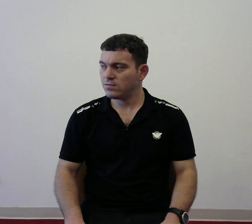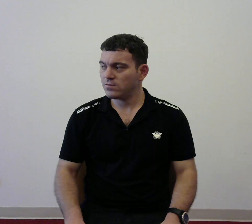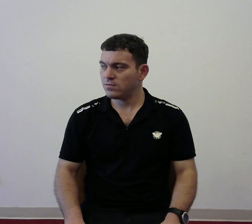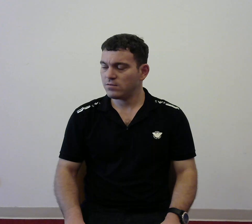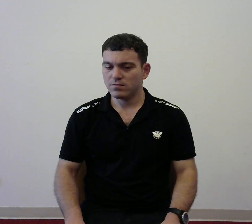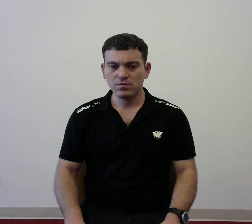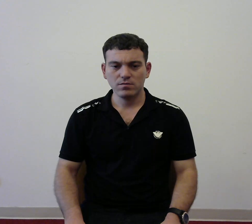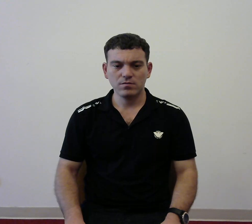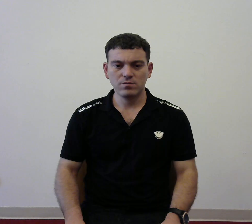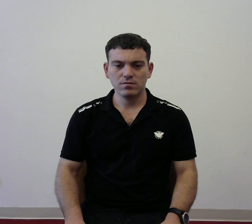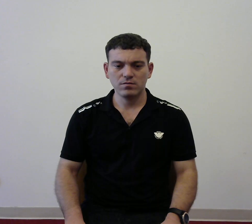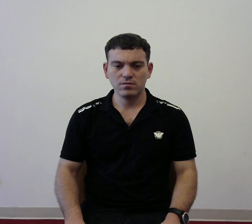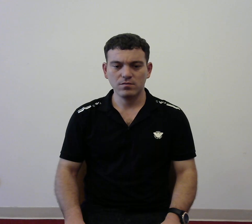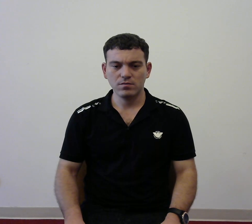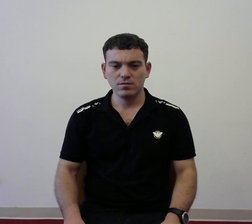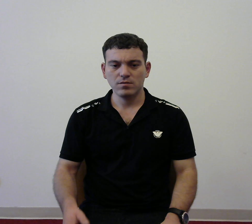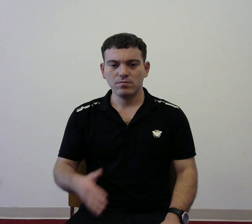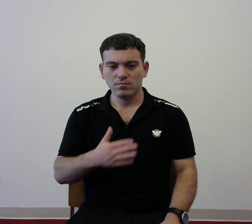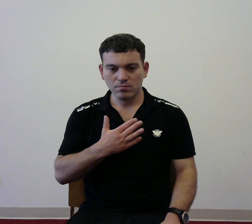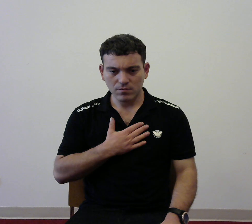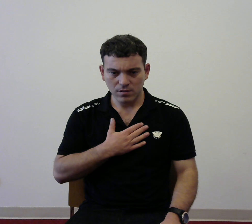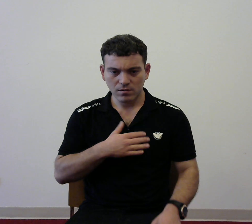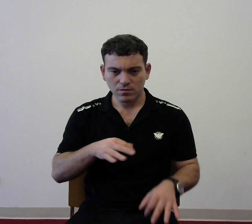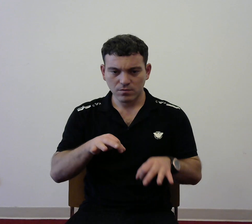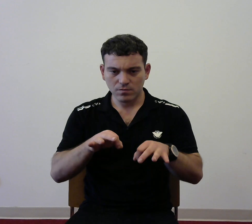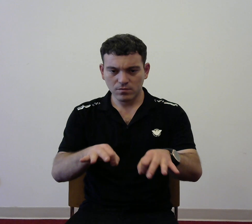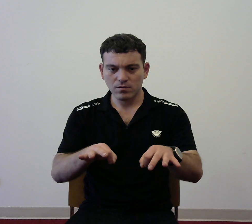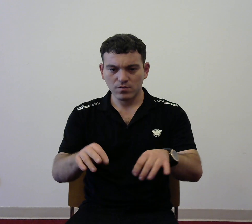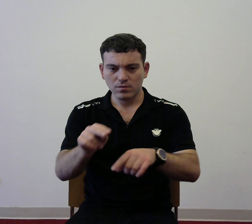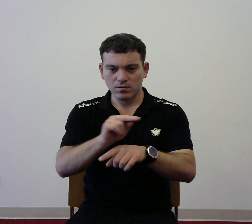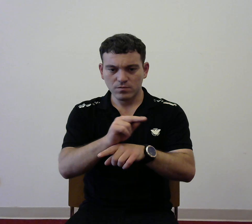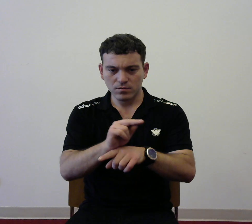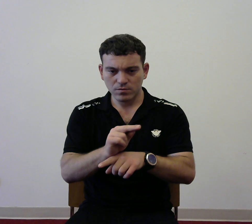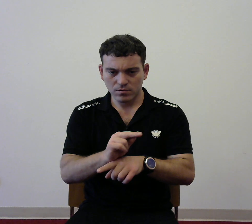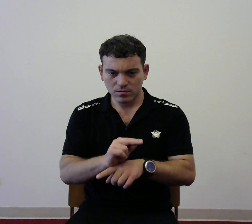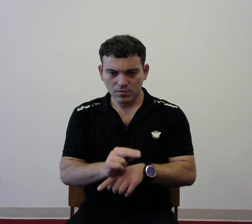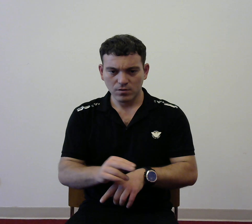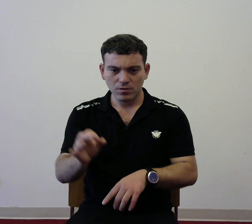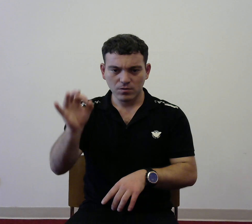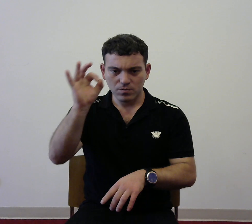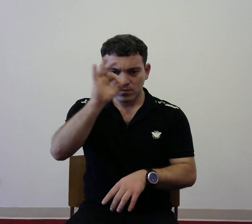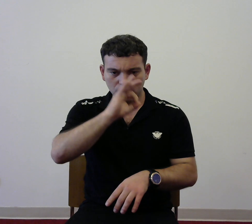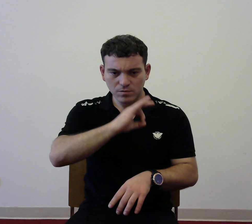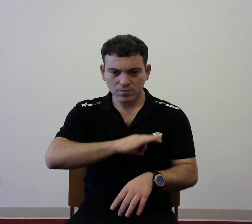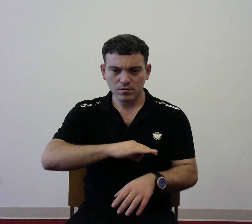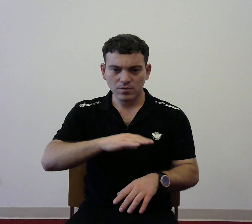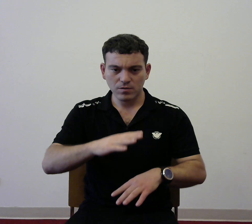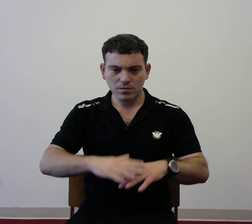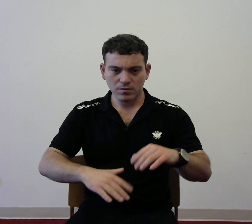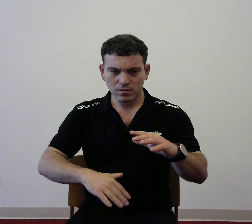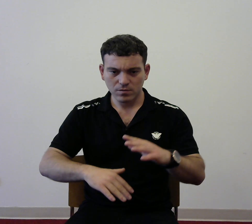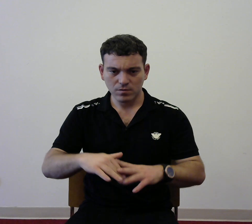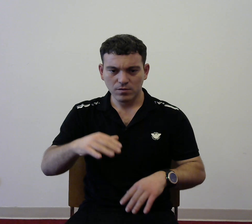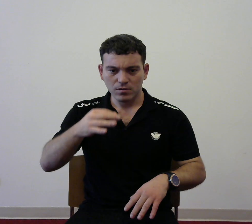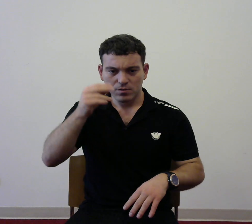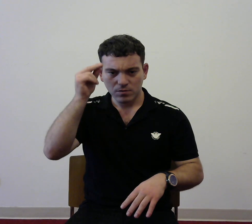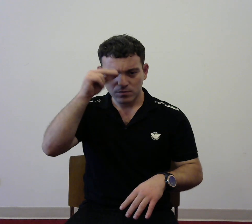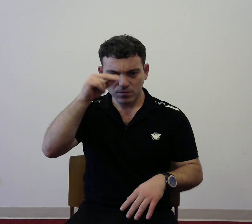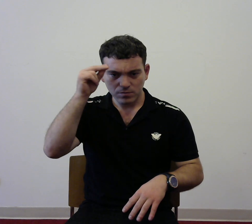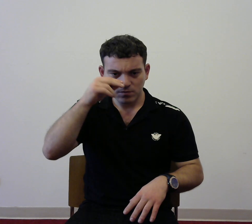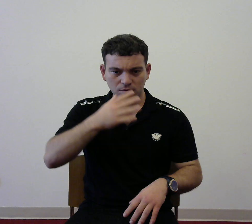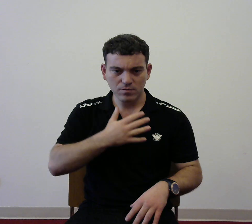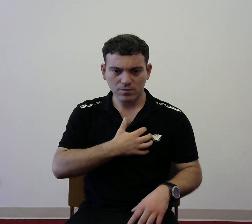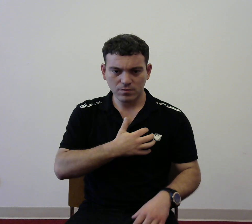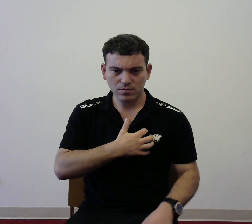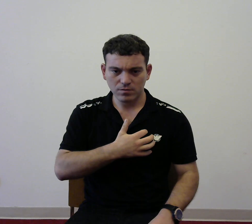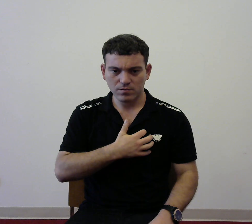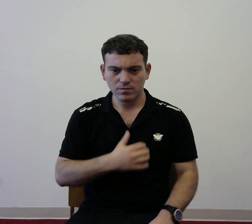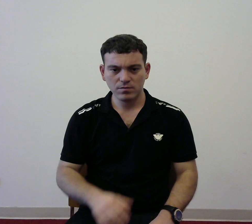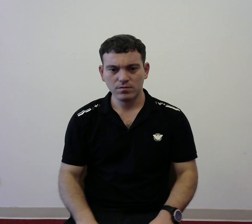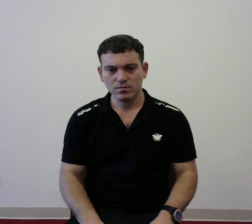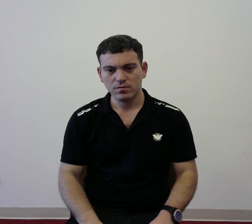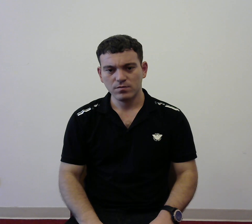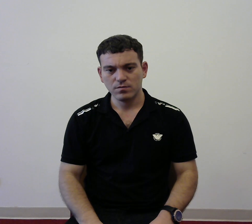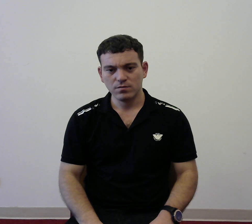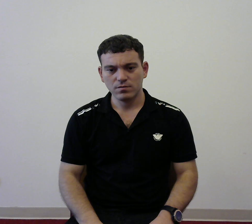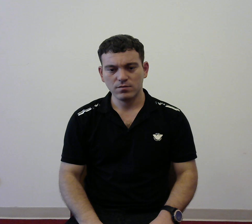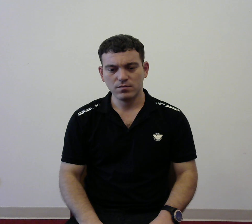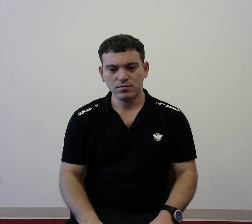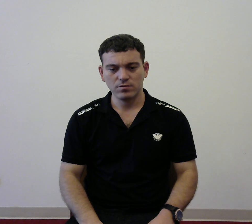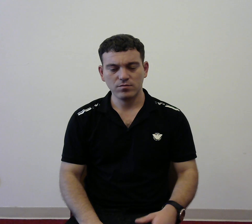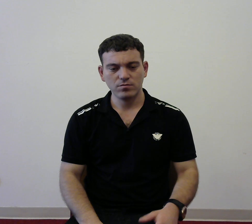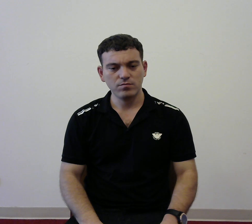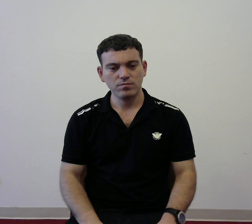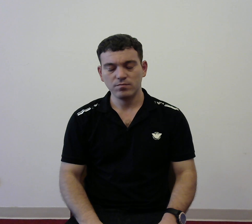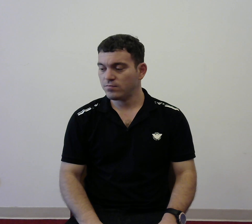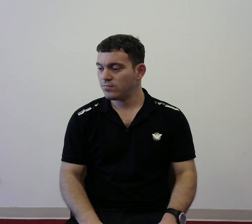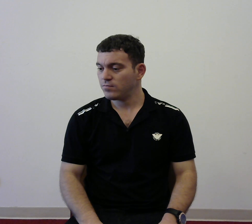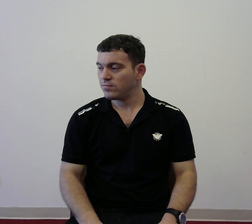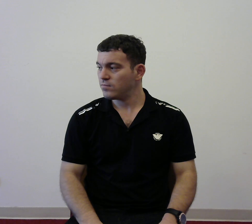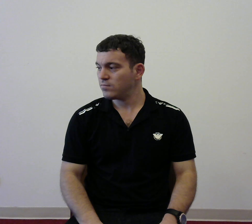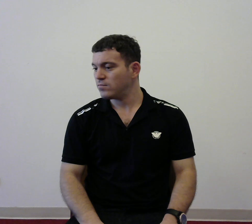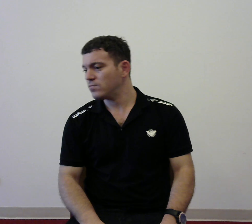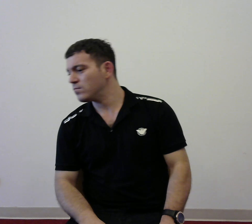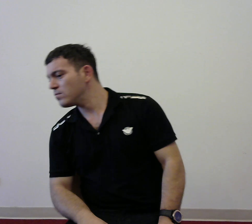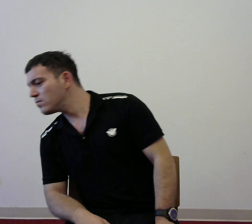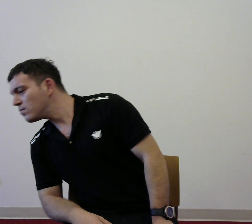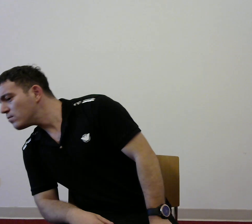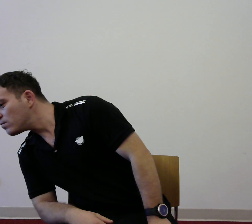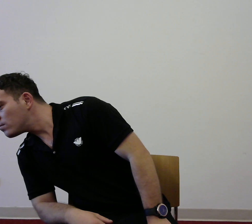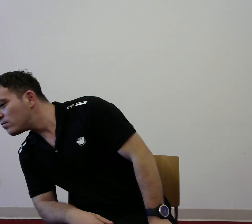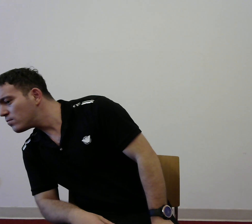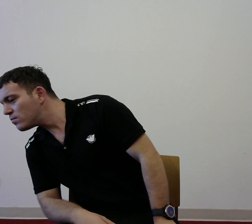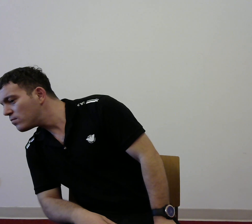Mən avtomobil təmiri üzrə təcrübə keçmək istəyirəm